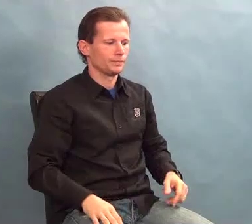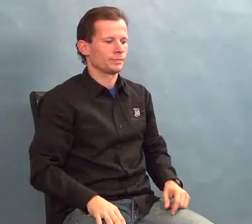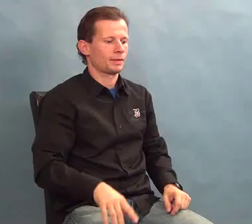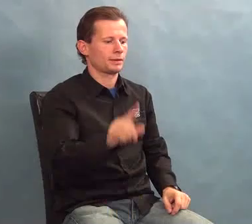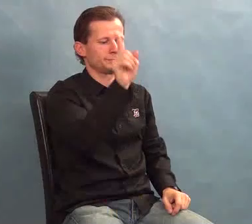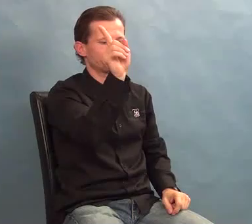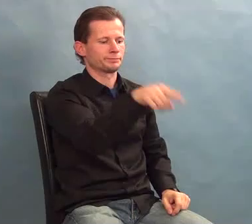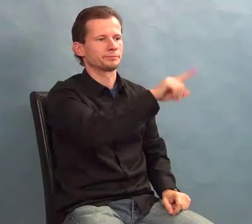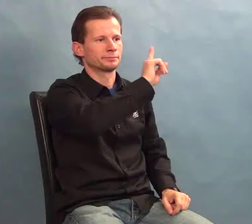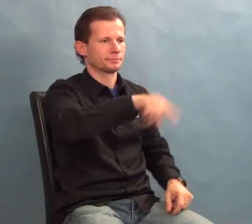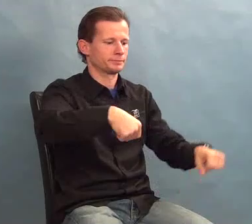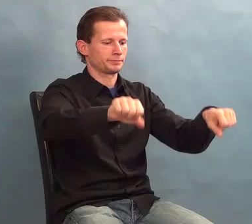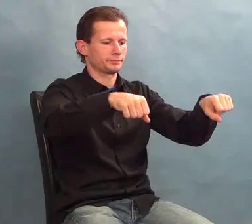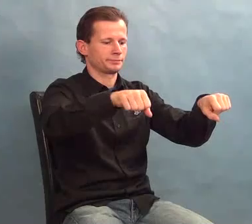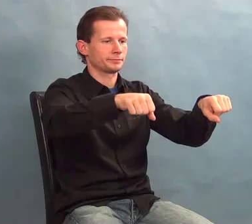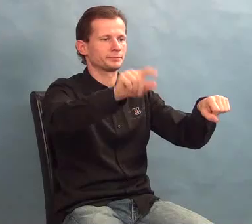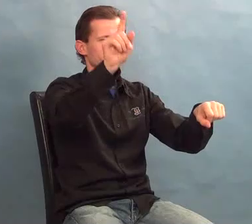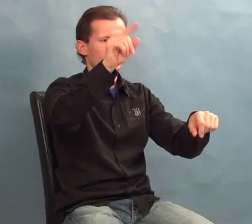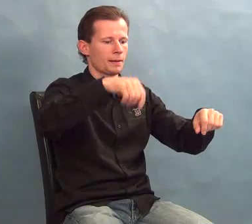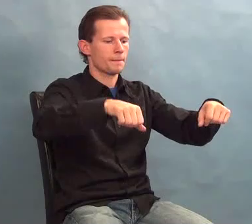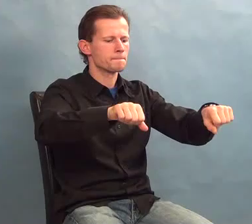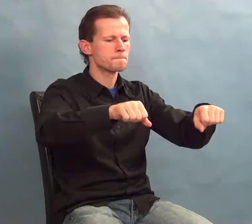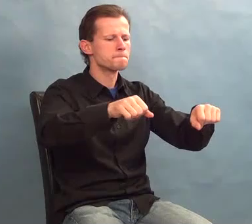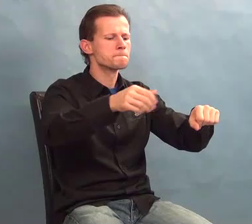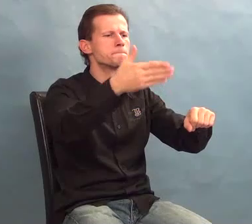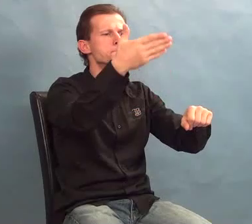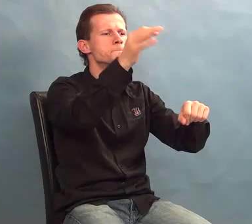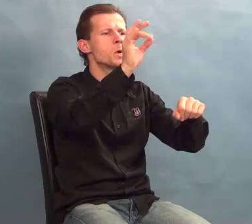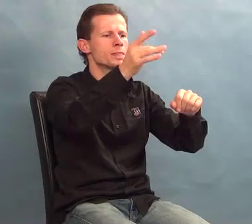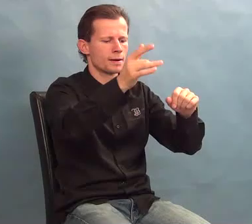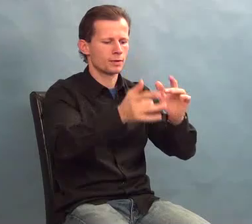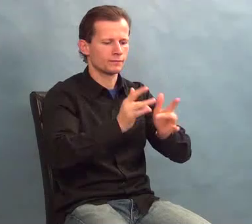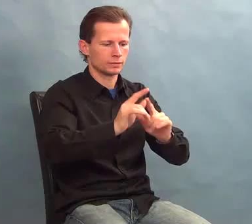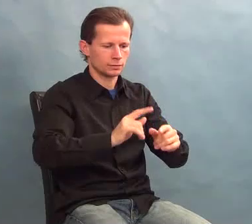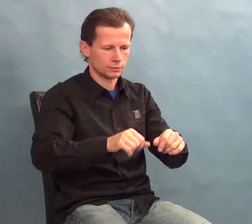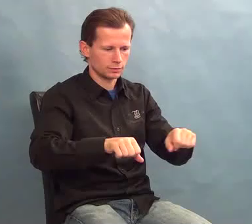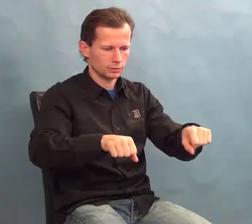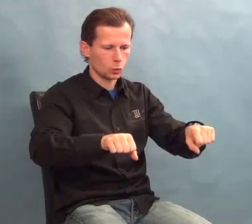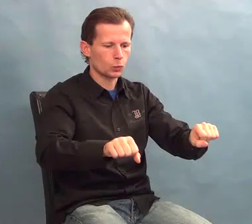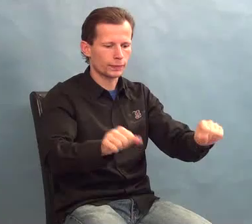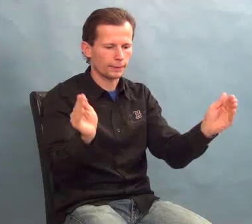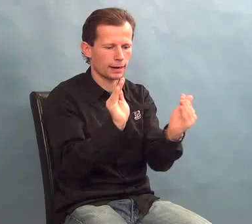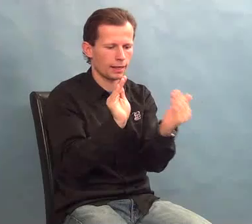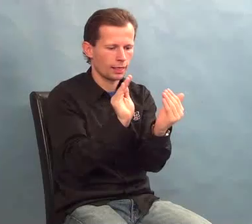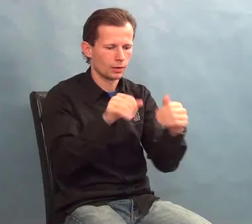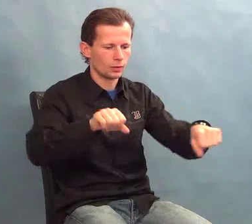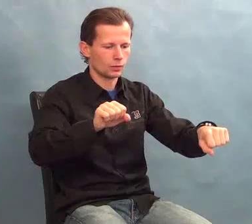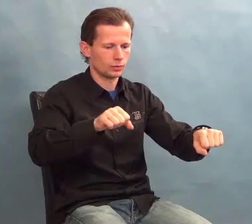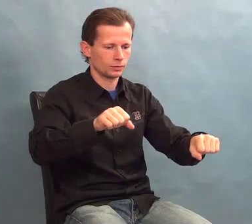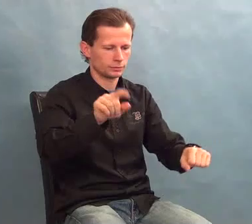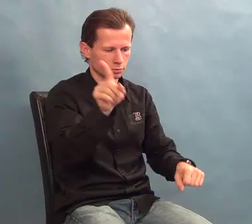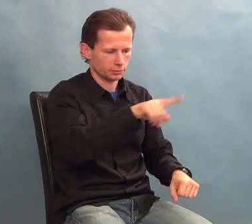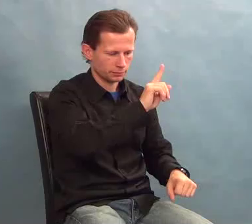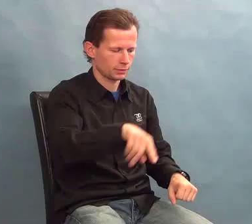Skreślony jest motor i mały skuter.